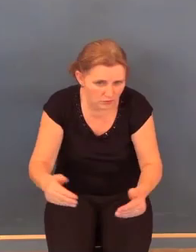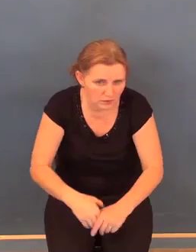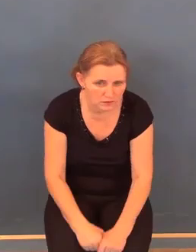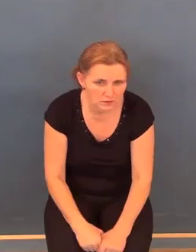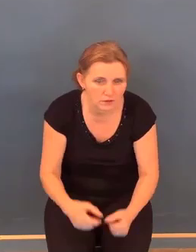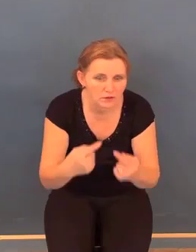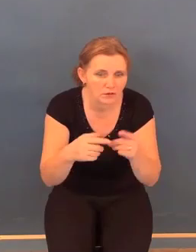Można.